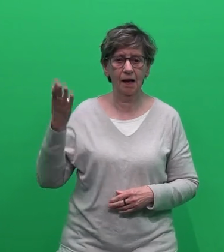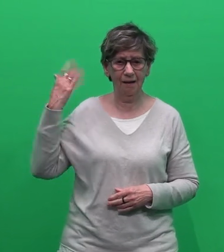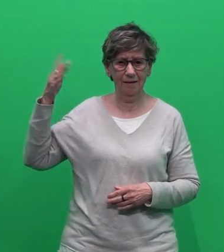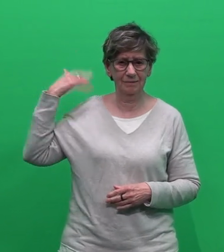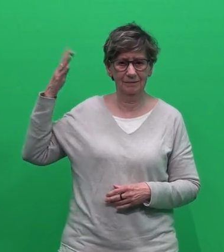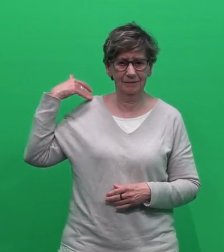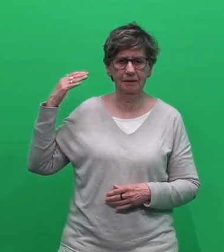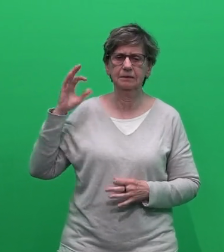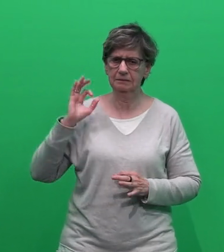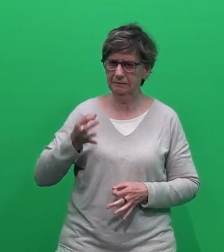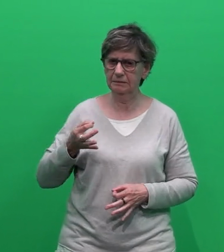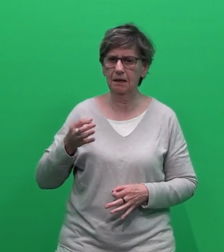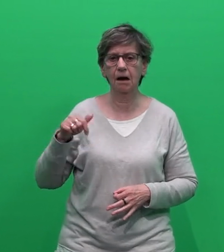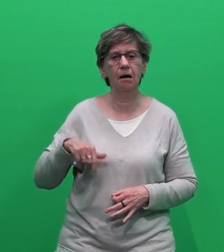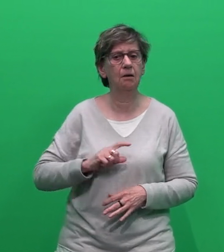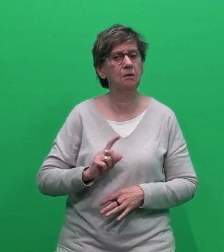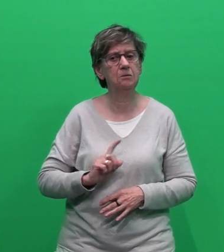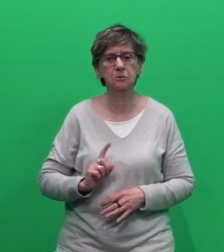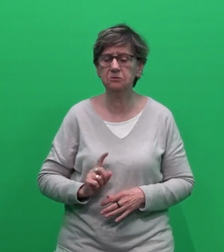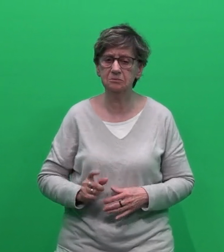En el passat sí, ara no.